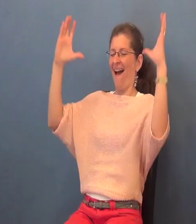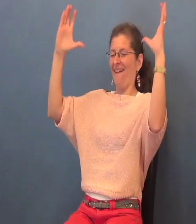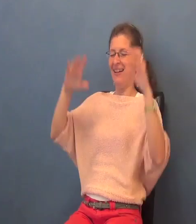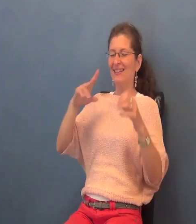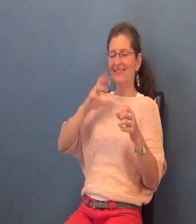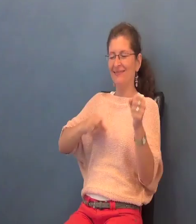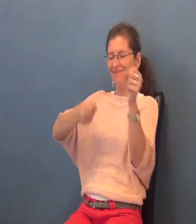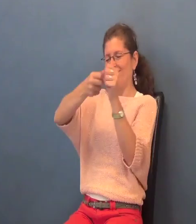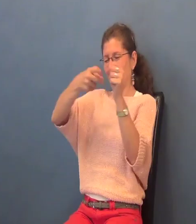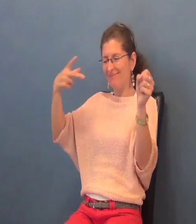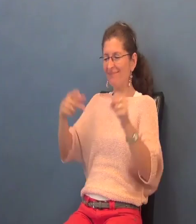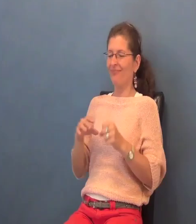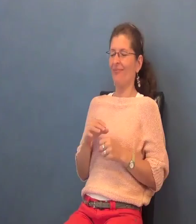Wielki arbuz stoi na głowie. Syn szykuje się do strzału.